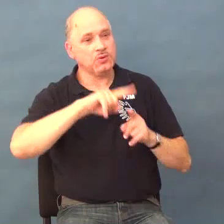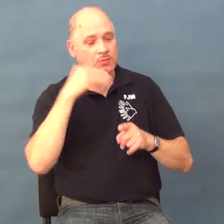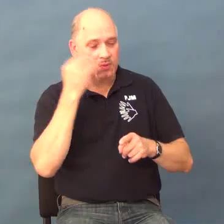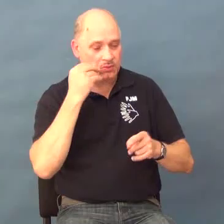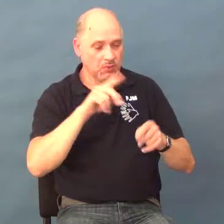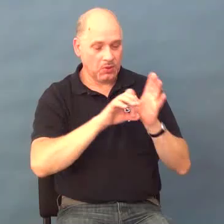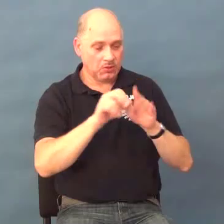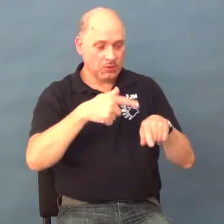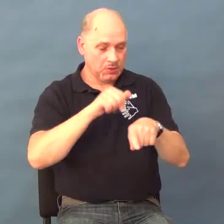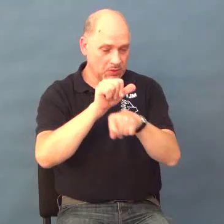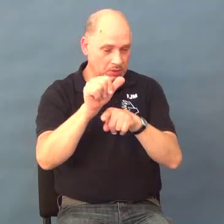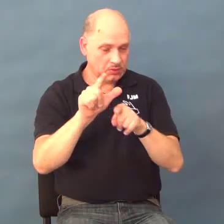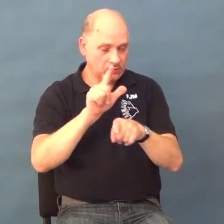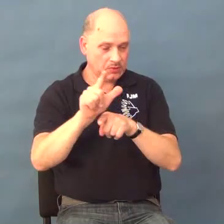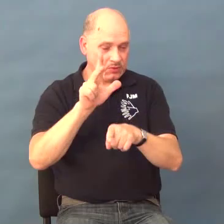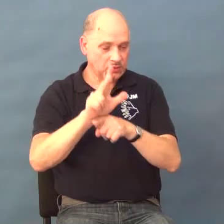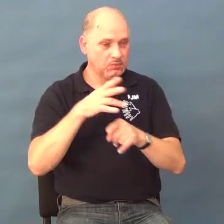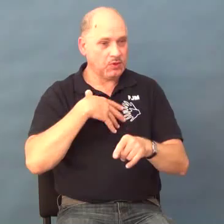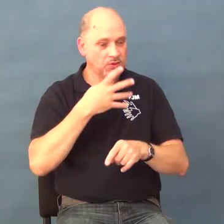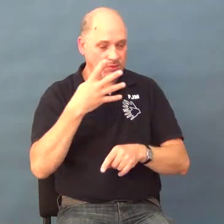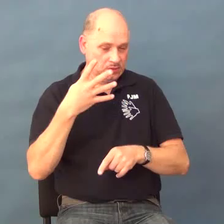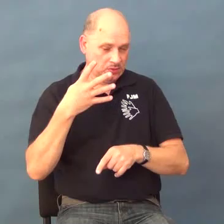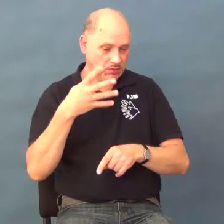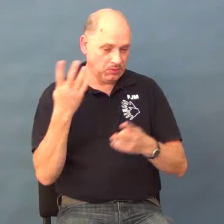Od jedenastego, dwunasty, trzynasty, mam cztery dni urlopu.